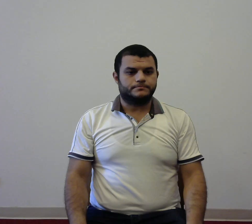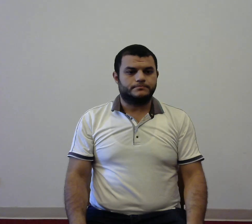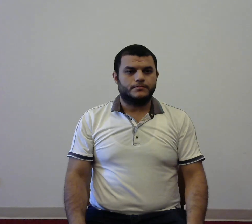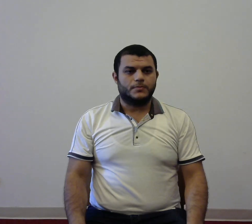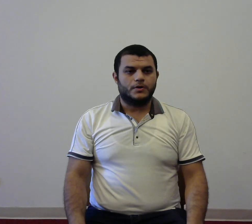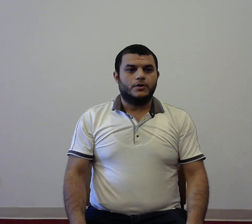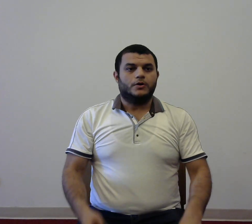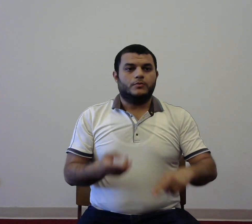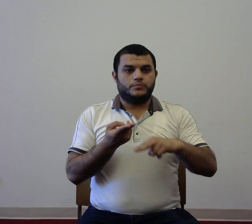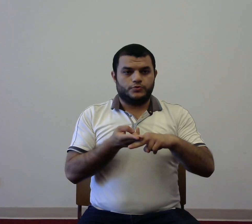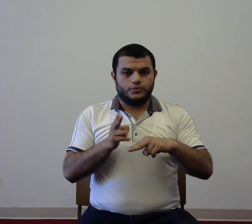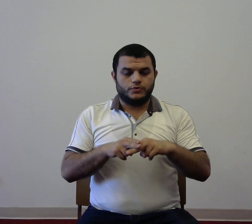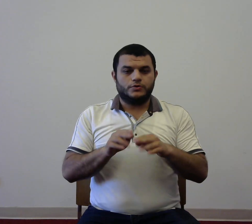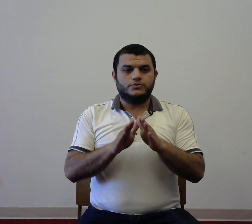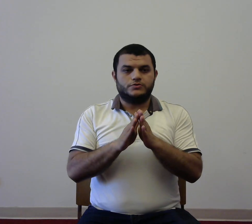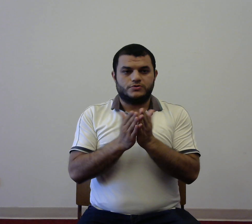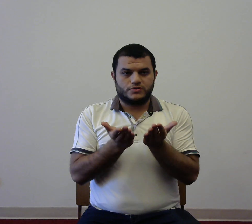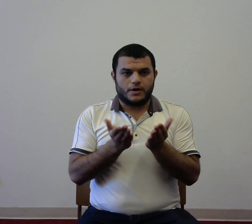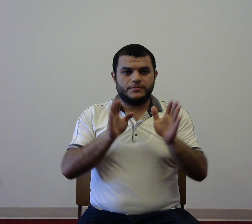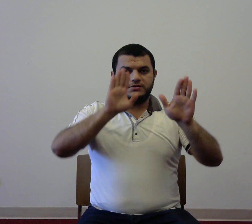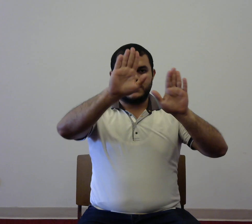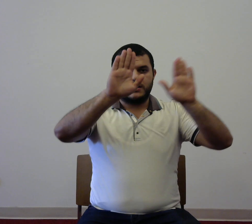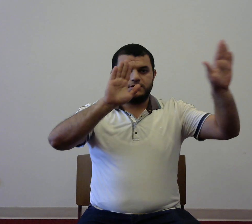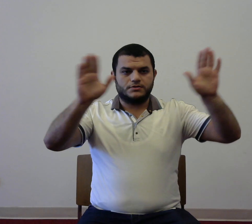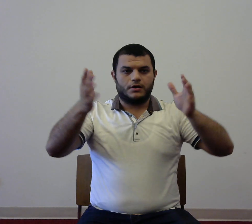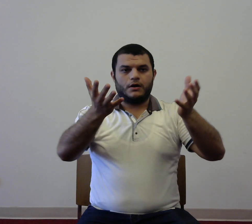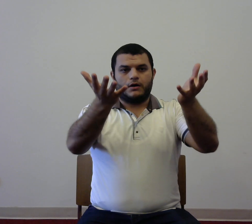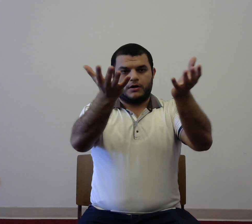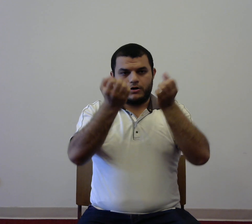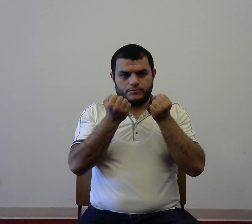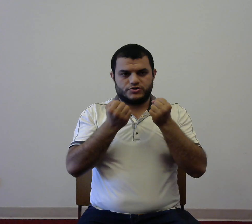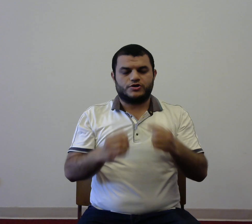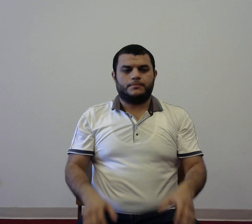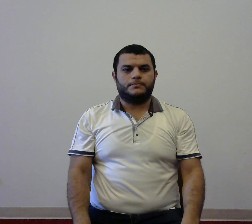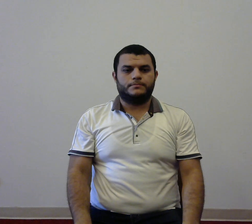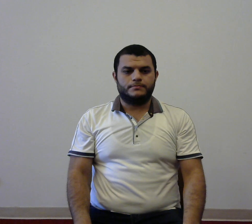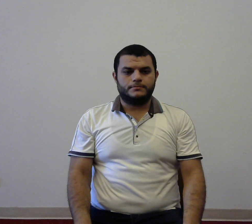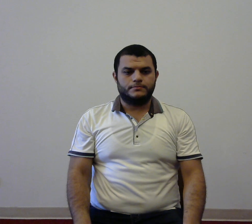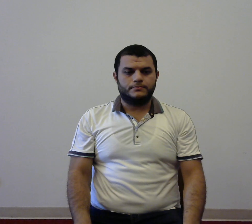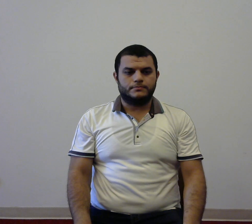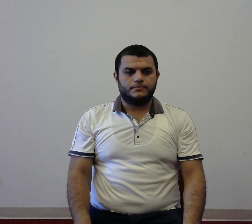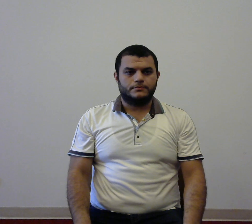Bu kitabları sərgidən almışam